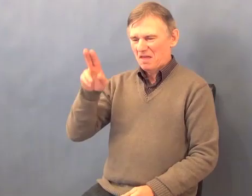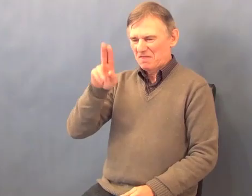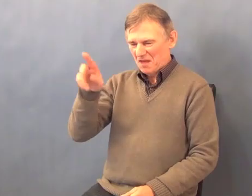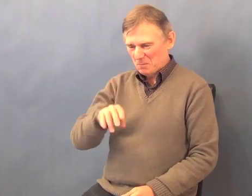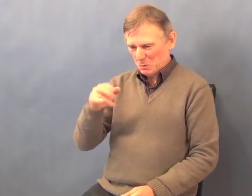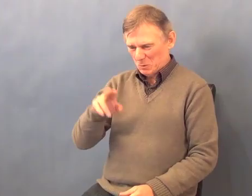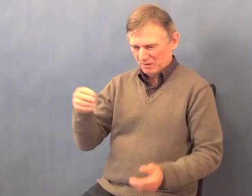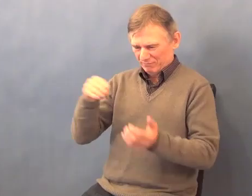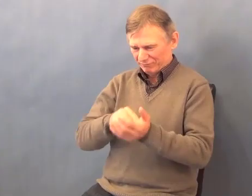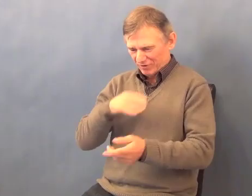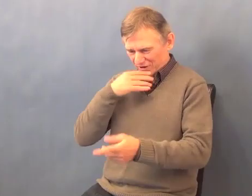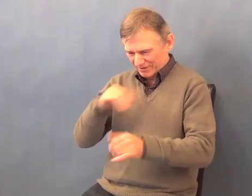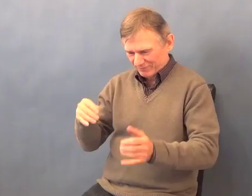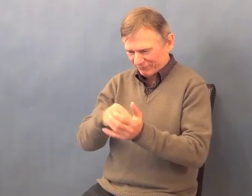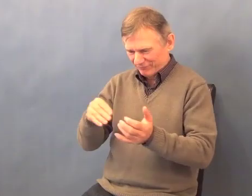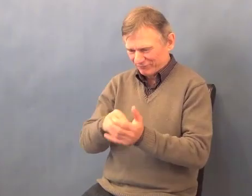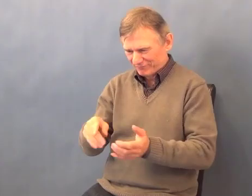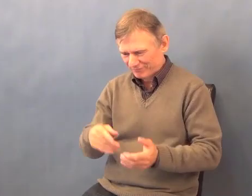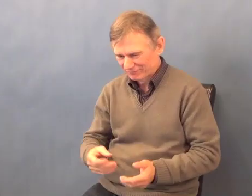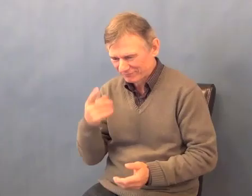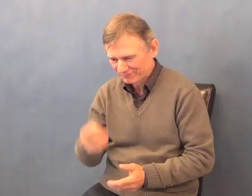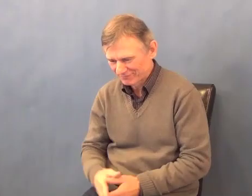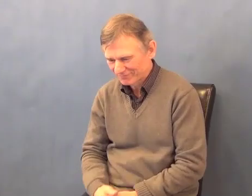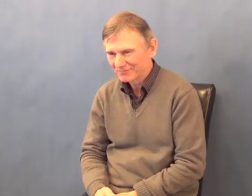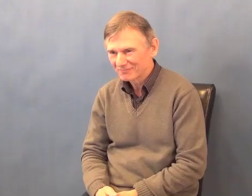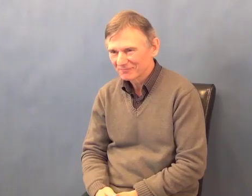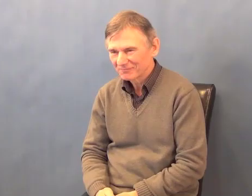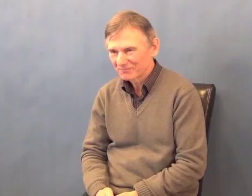Jakieś inne dziwne kolory wymyślone, niebieski, żółty